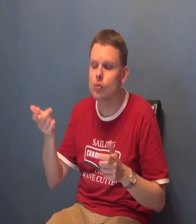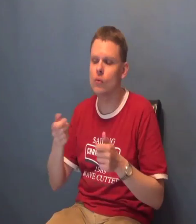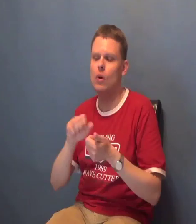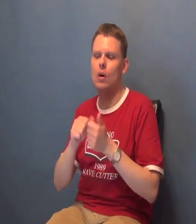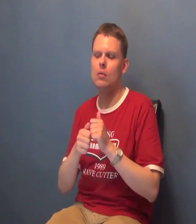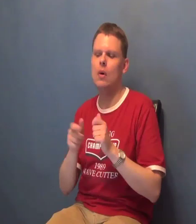Albo.